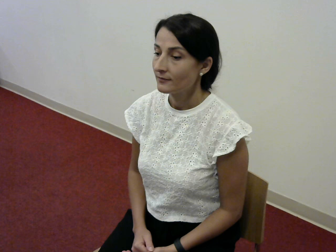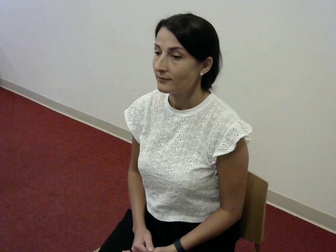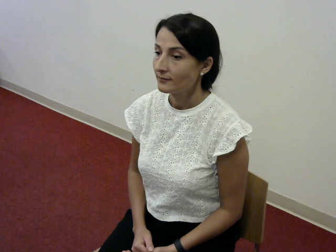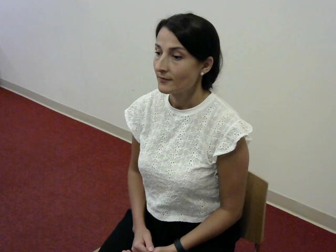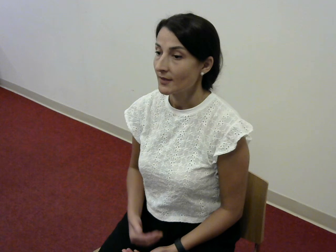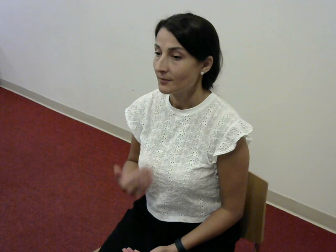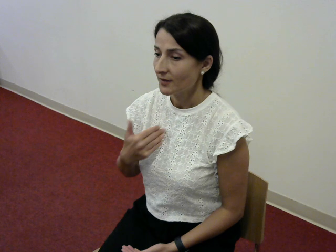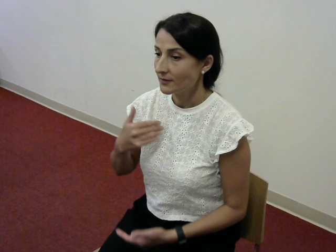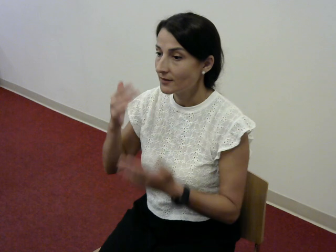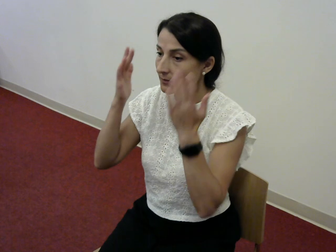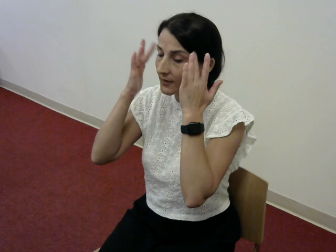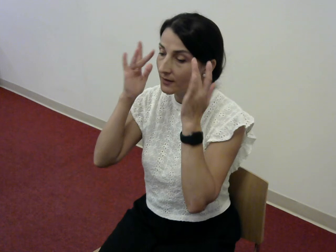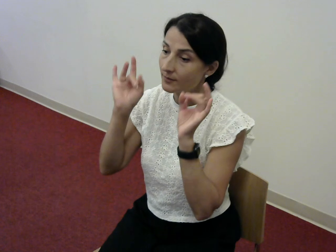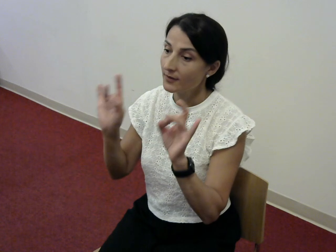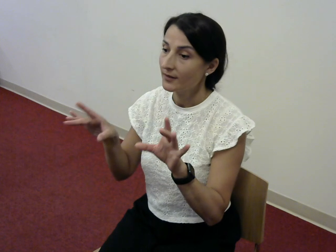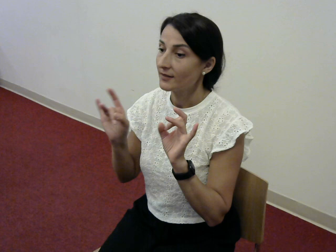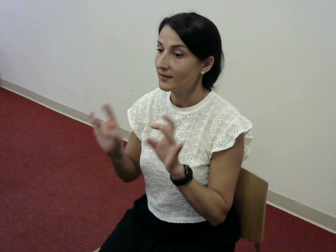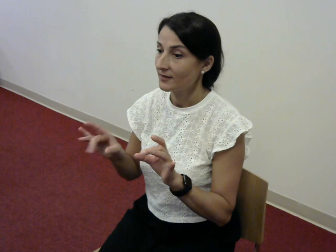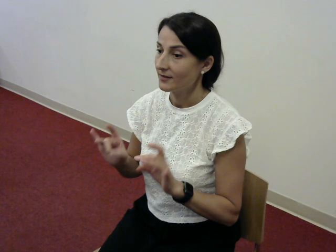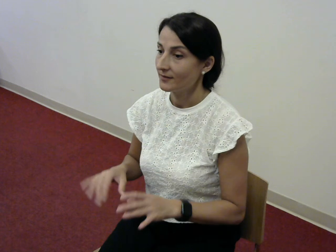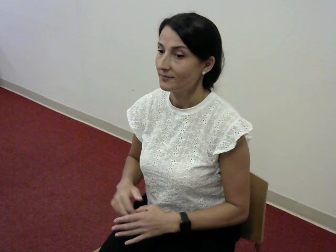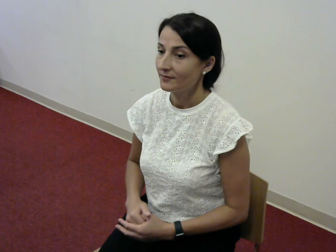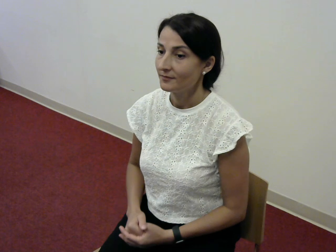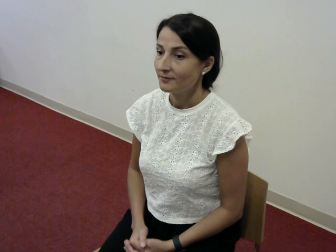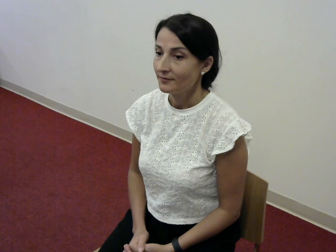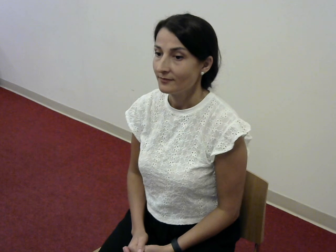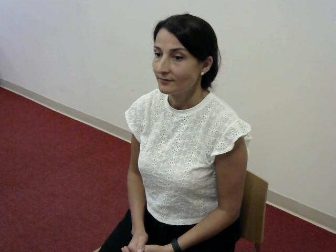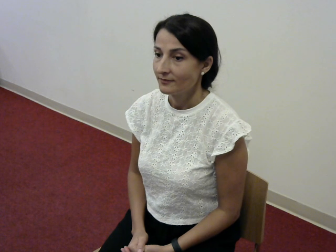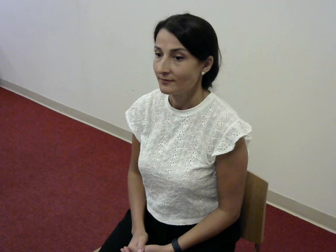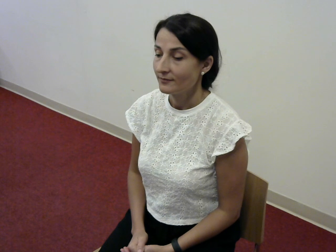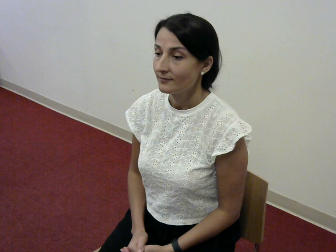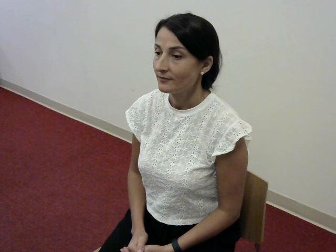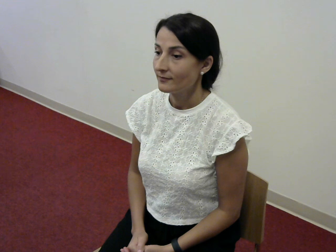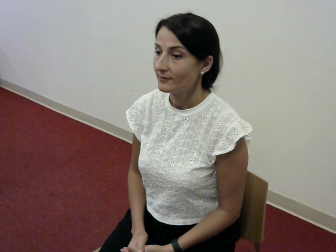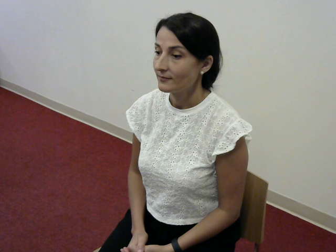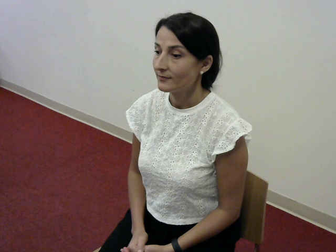Mənim başım ağrıyır